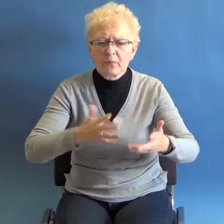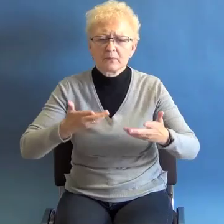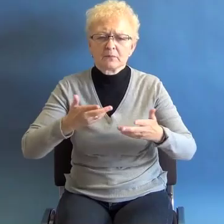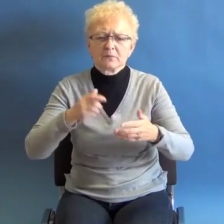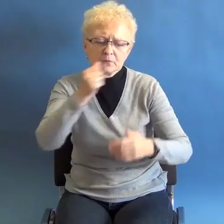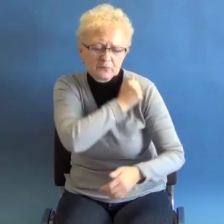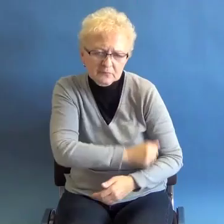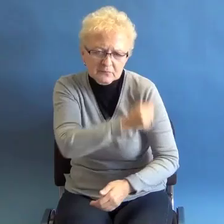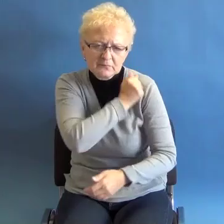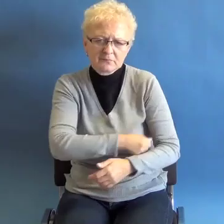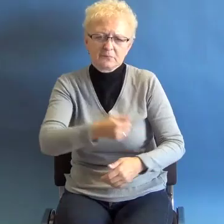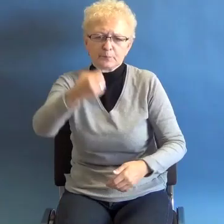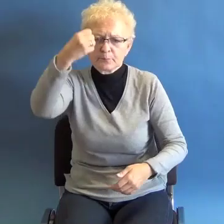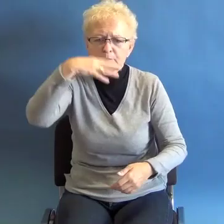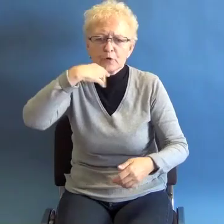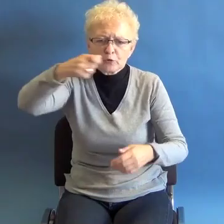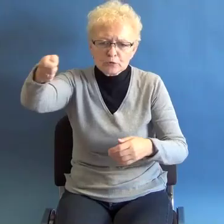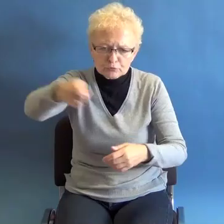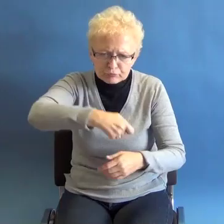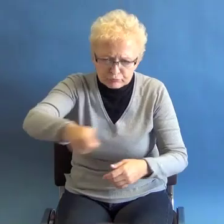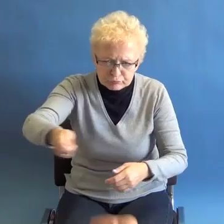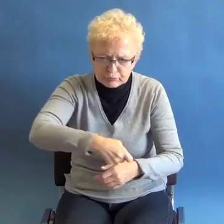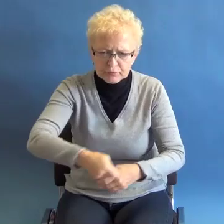Czesać, polewać wodą.